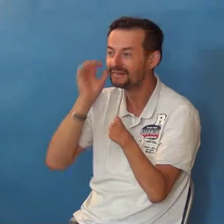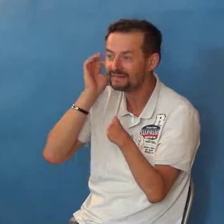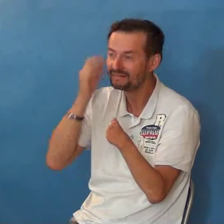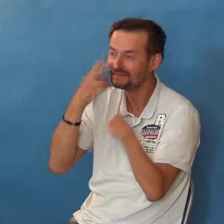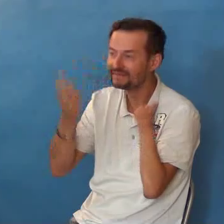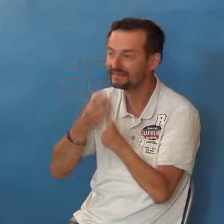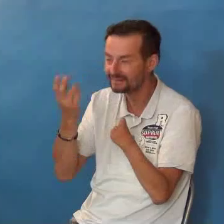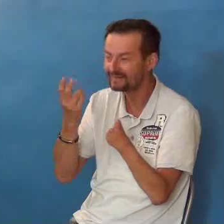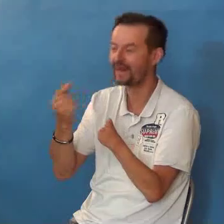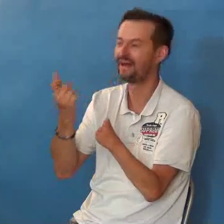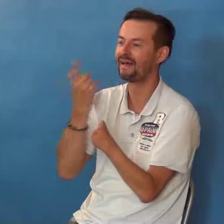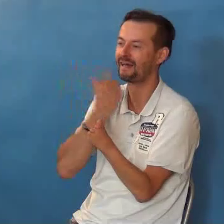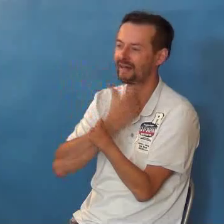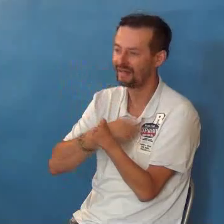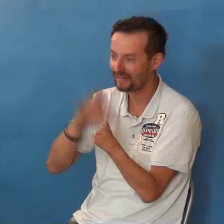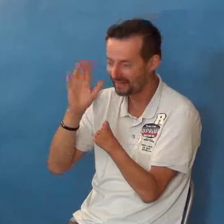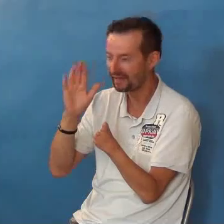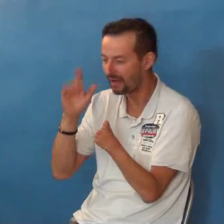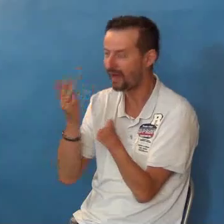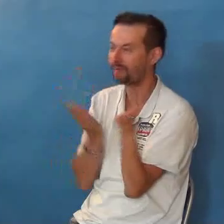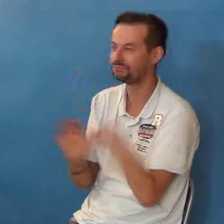Szukali i znaleźli.